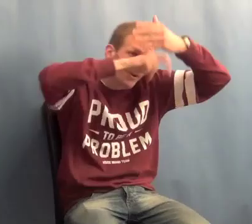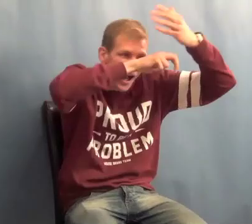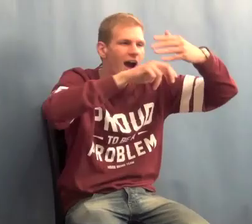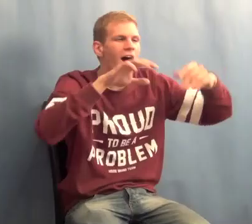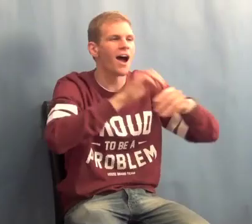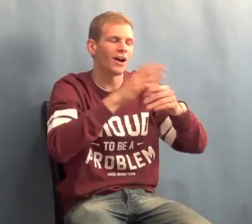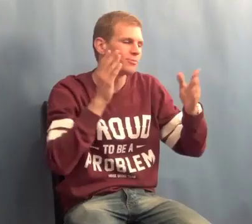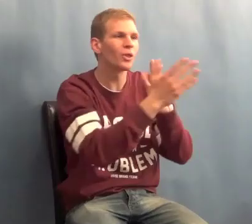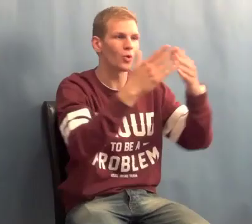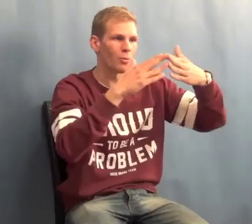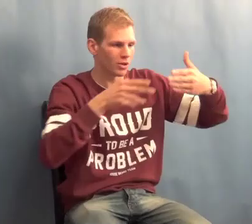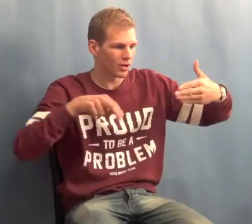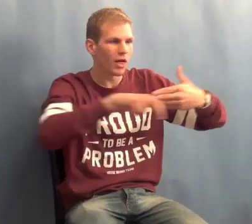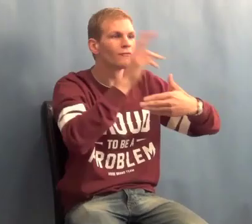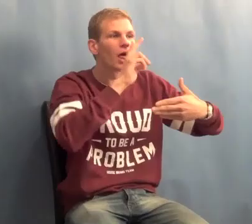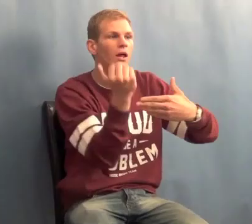Akurat wbiegł prosto na czyjąś posesję, bo nic nie widział.